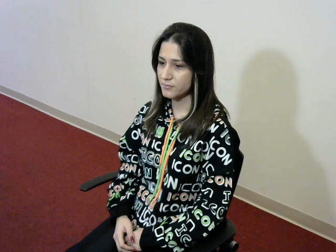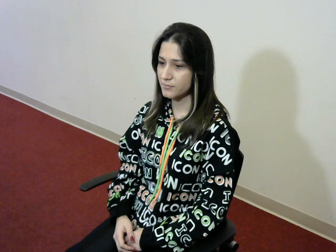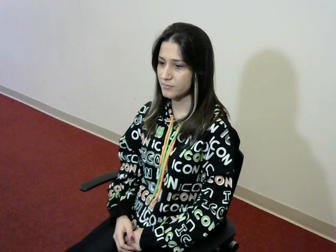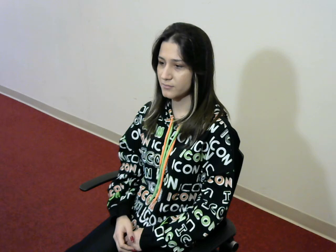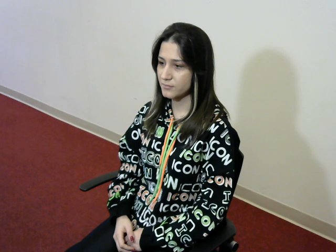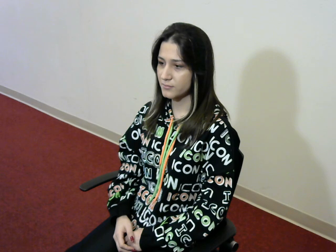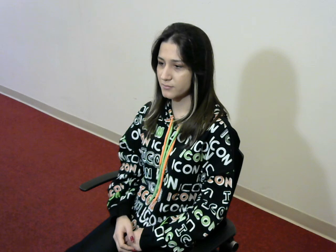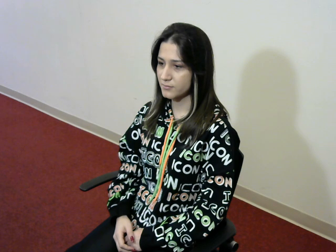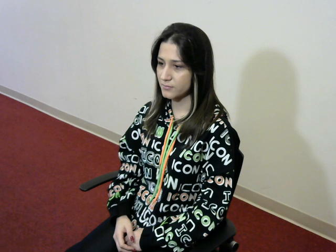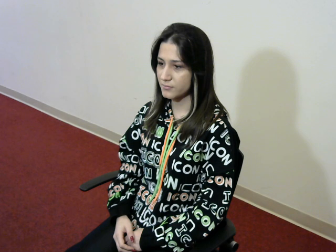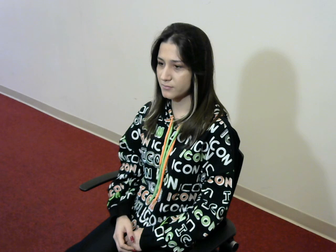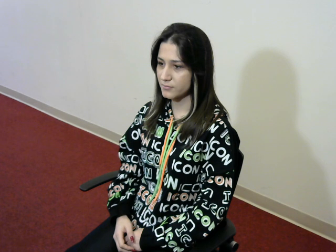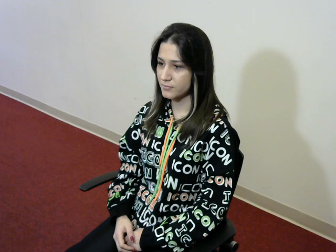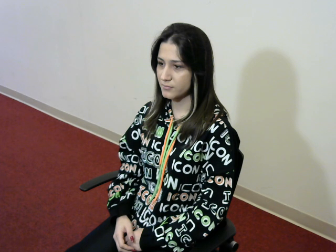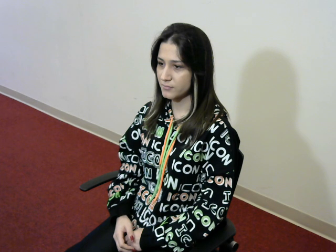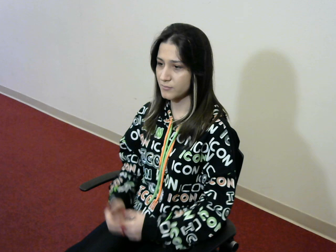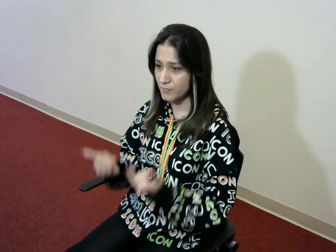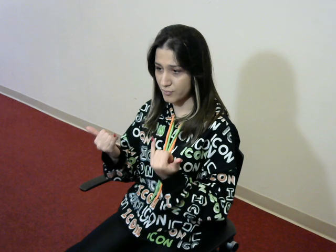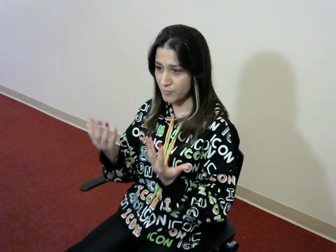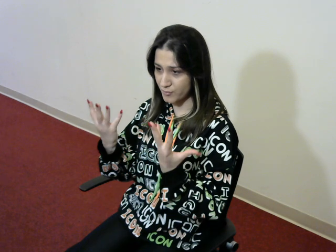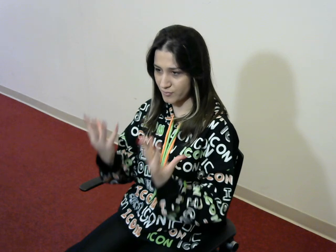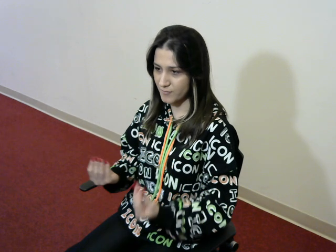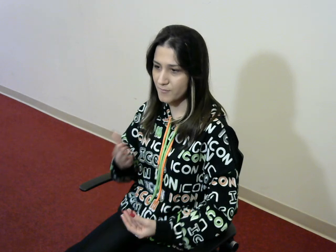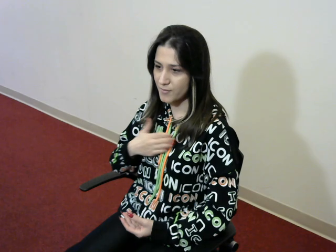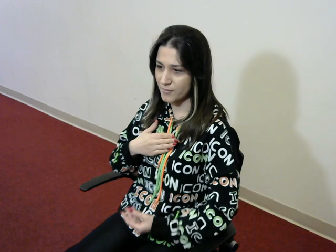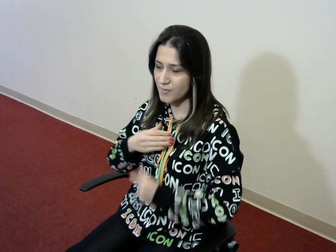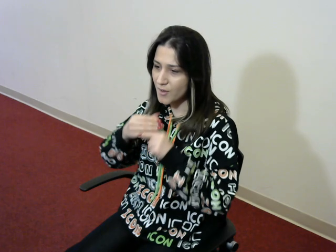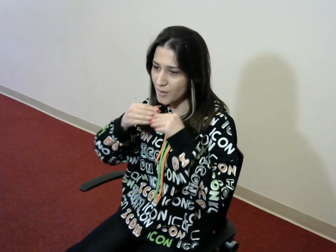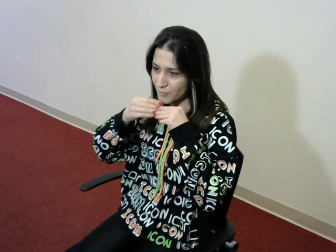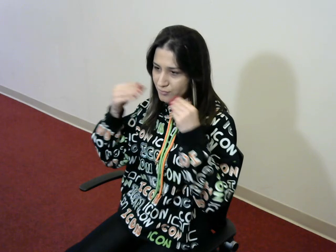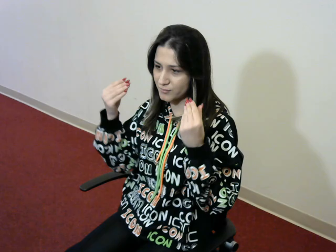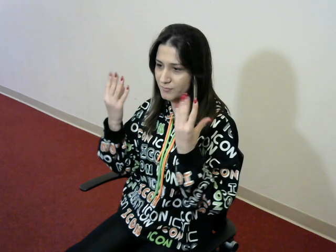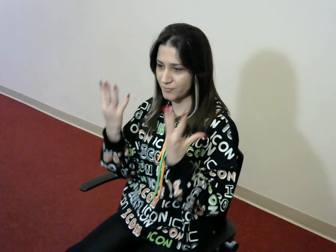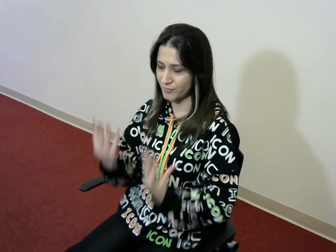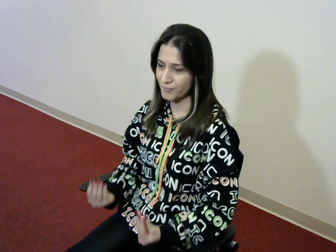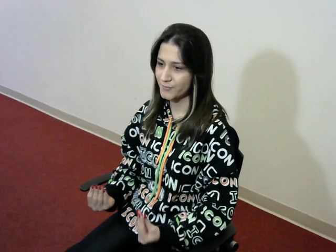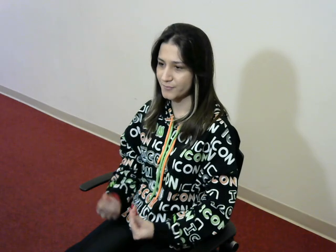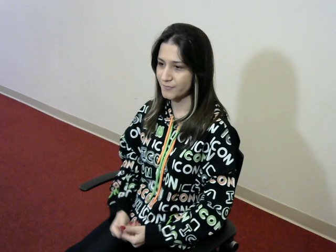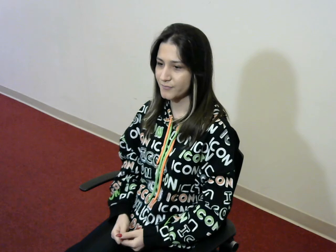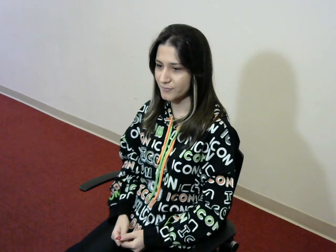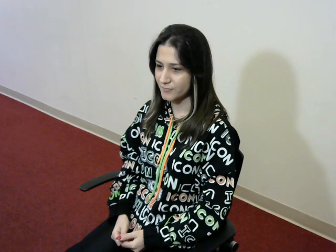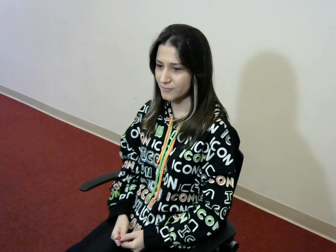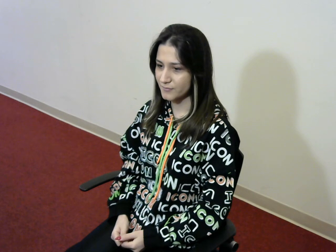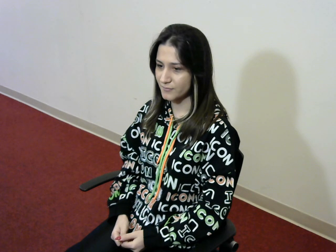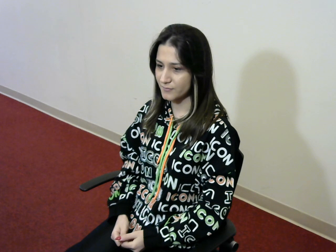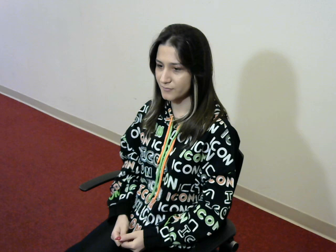Bu gün mənim ad günümdür